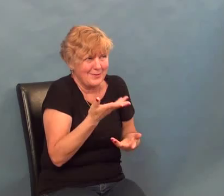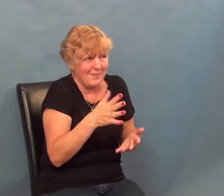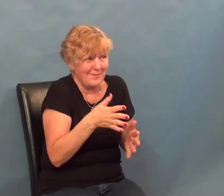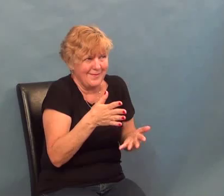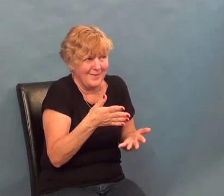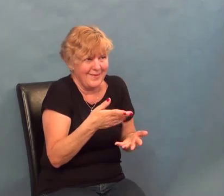Nie bardzo.